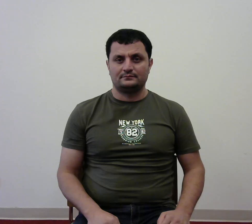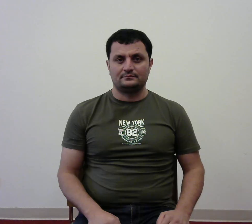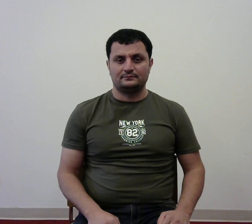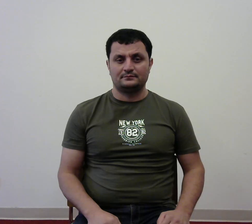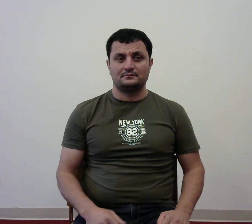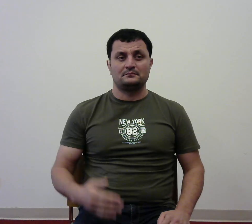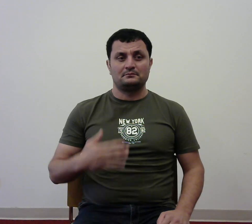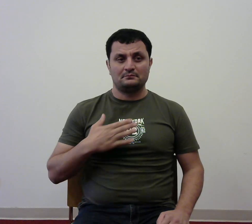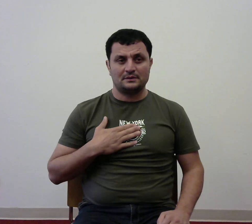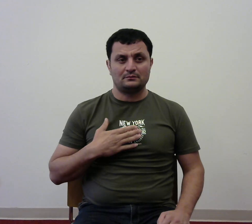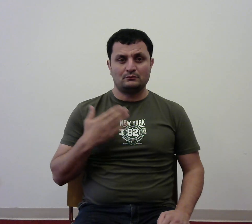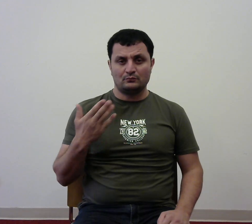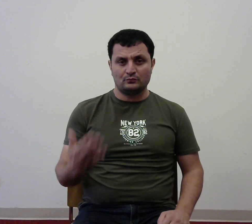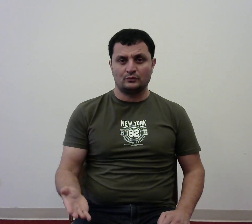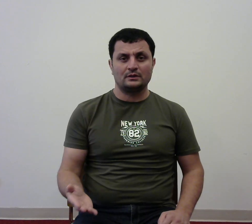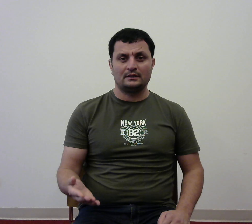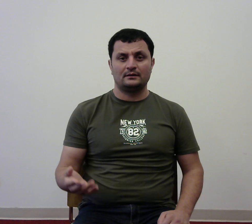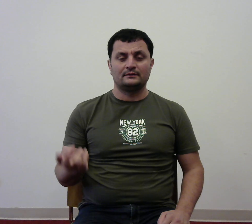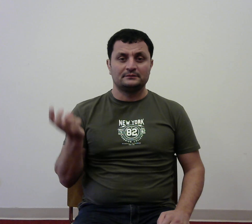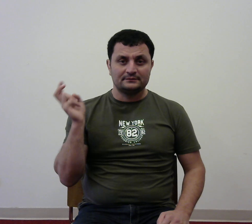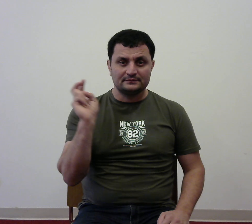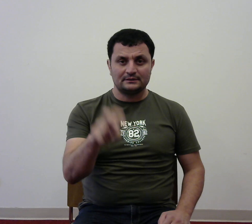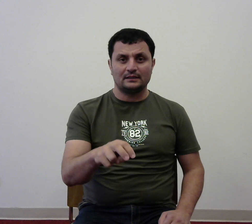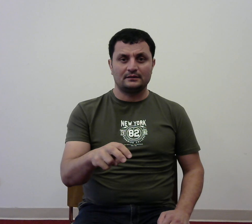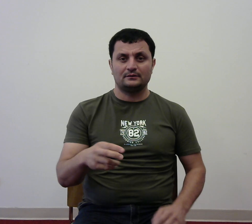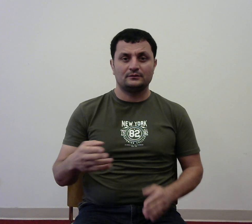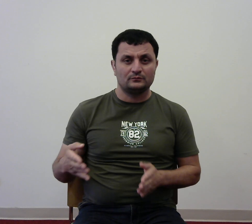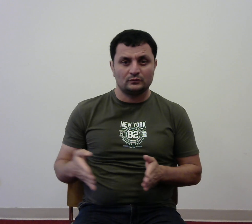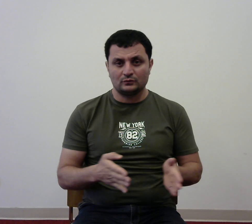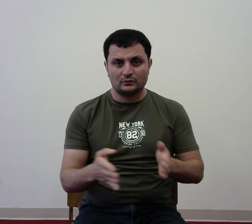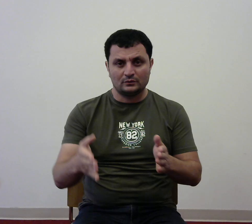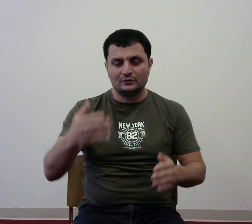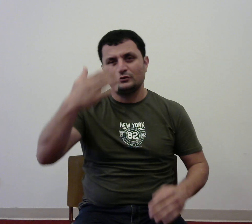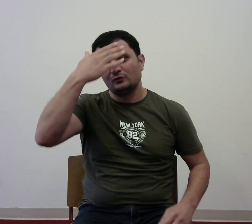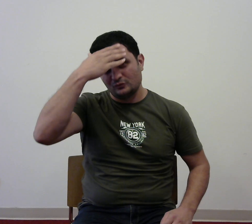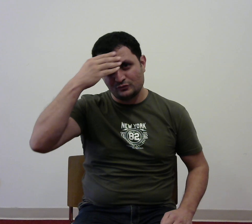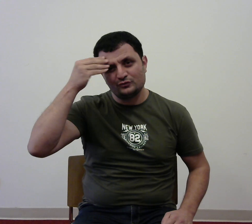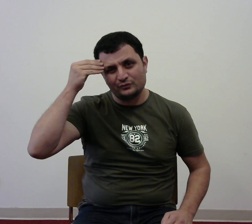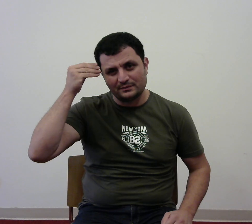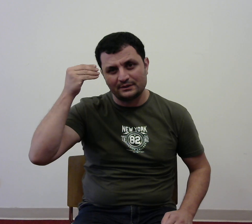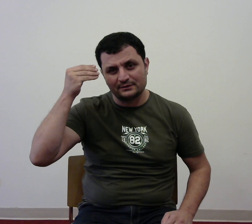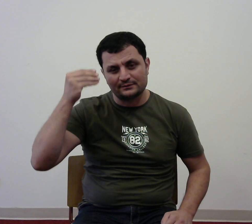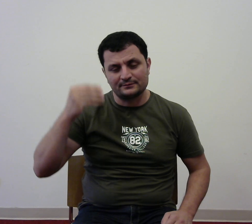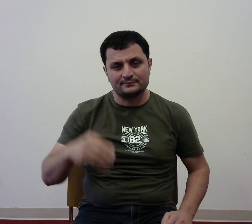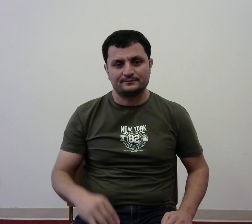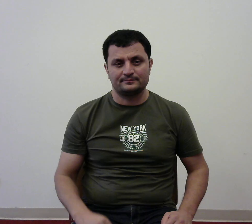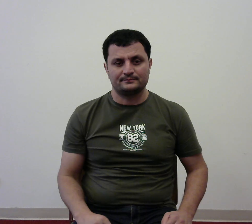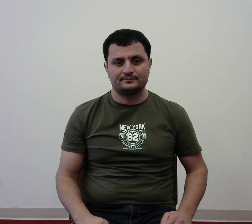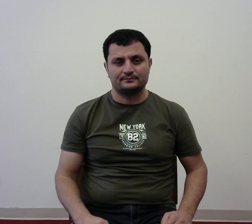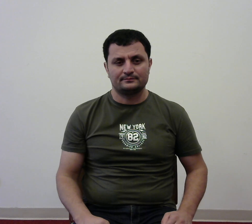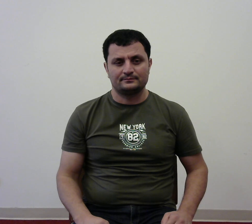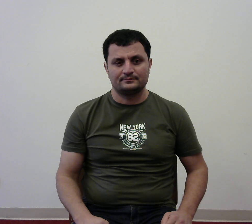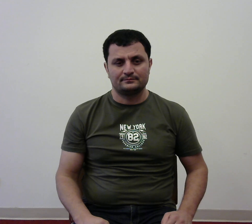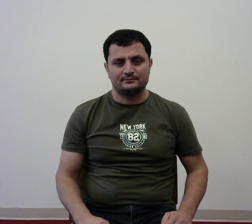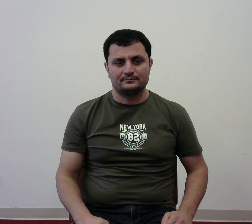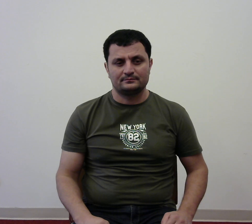Mən bura gələn yolu unutmuşam